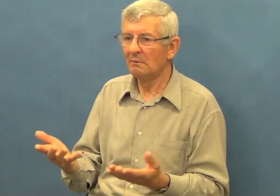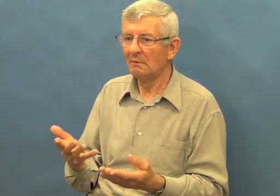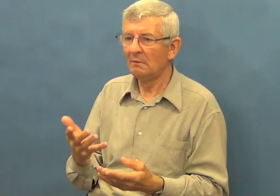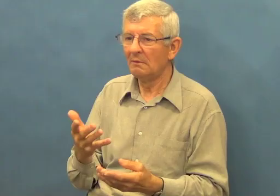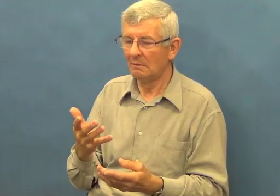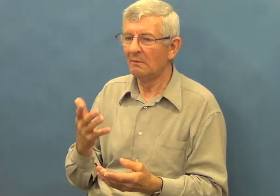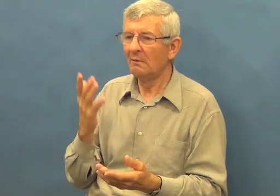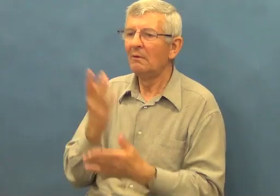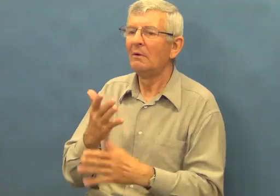Kończy się.